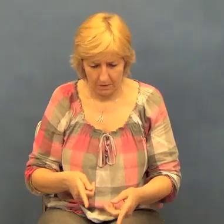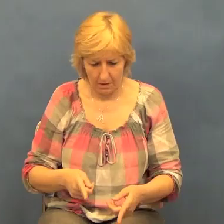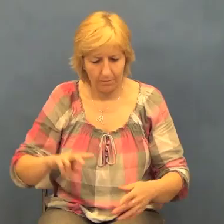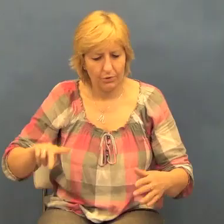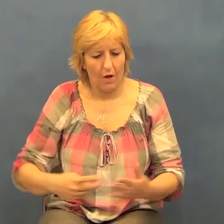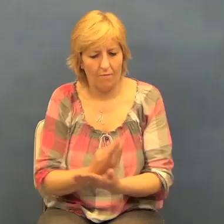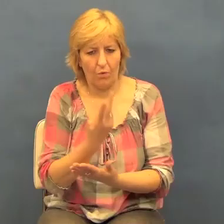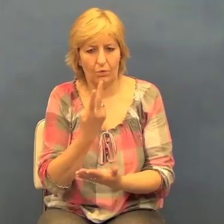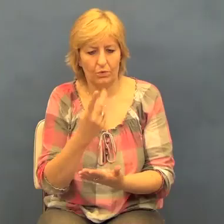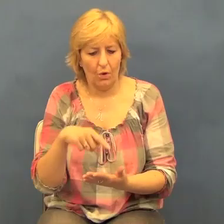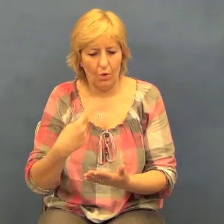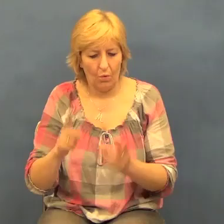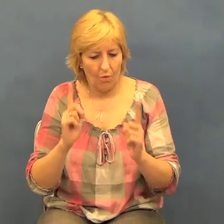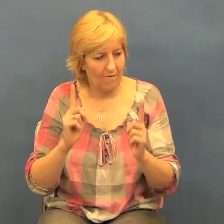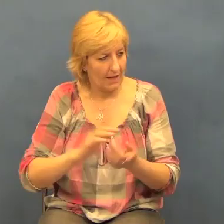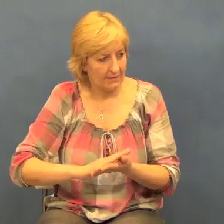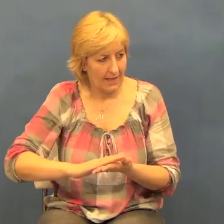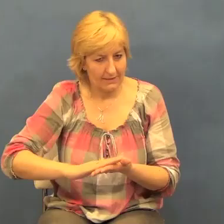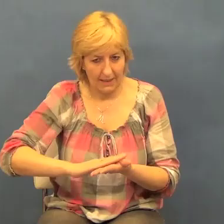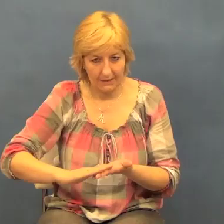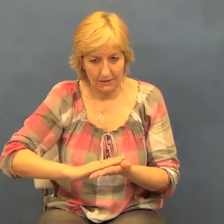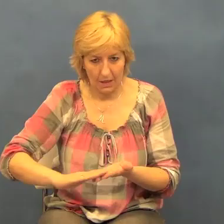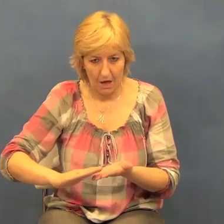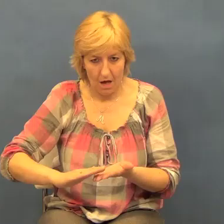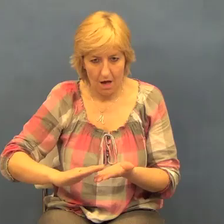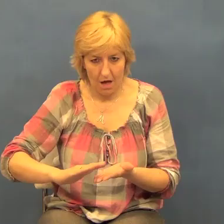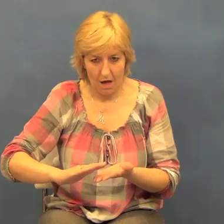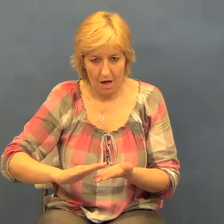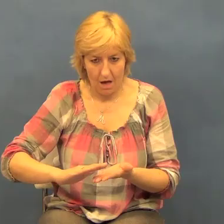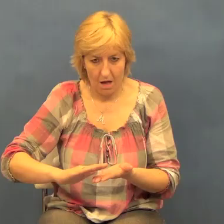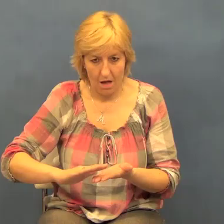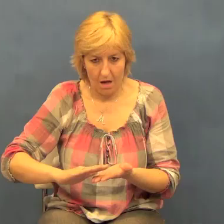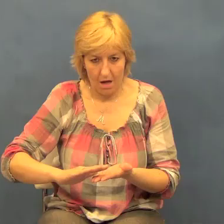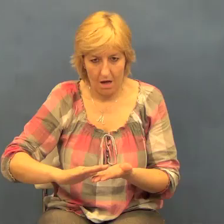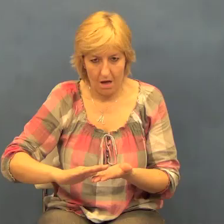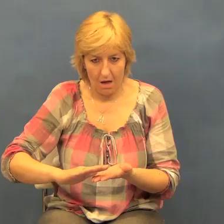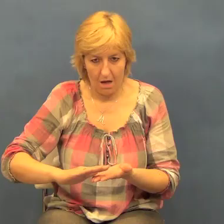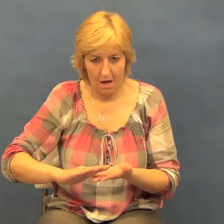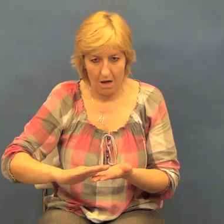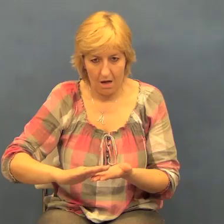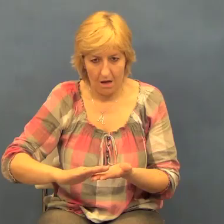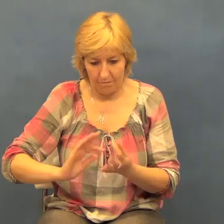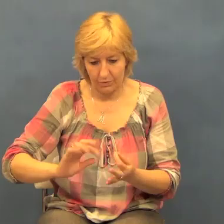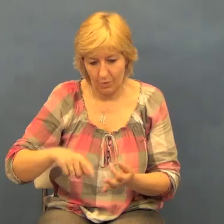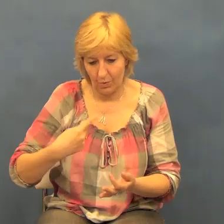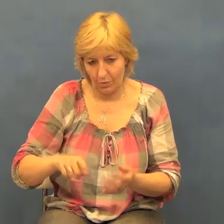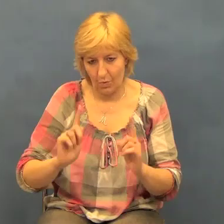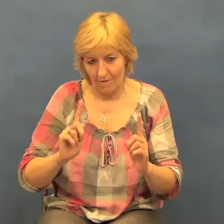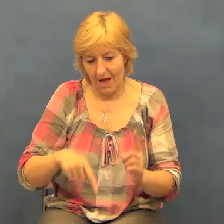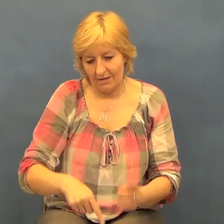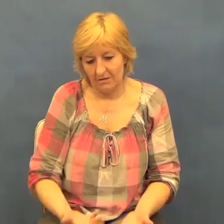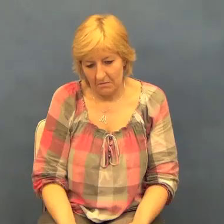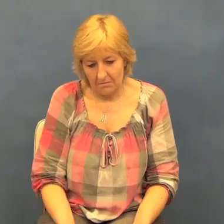Uważać na zamarzniętą nawierzchnię, można się poślizgnąć.